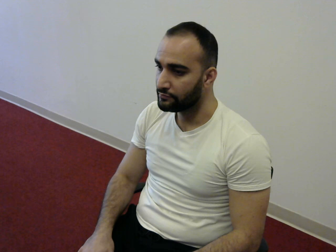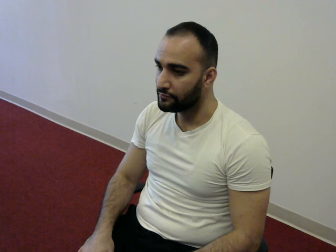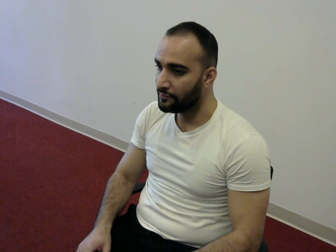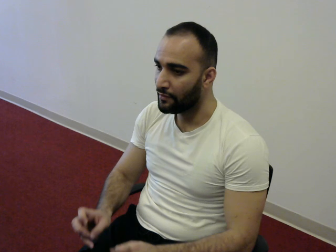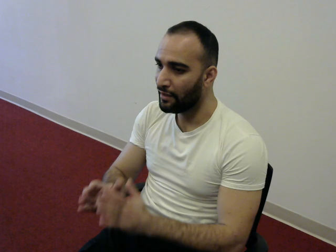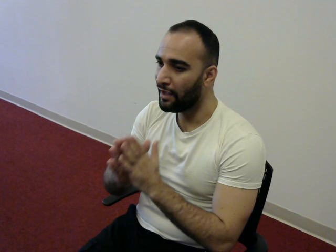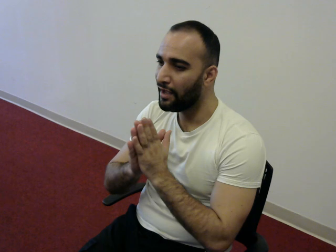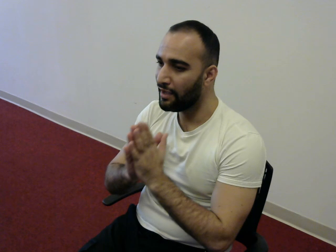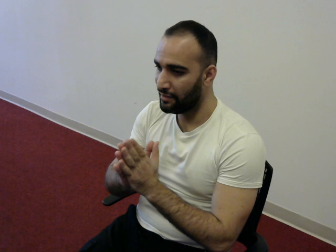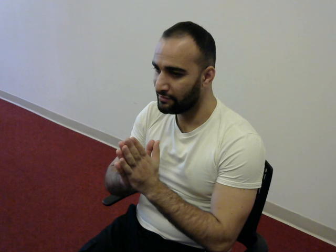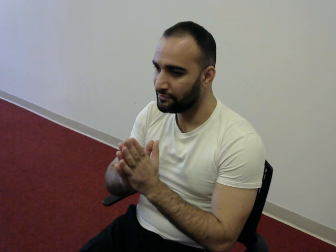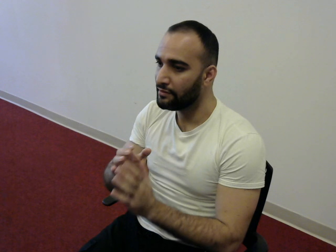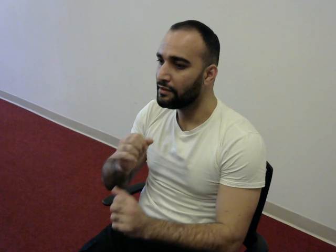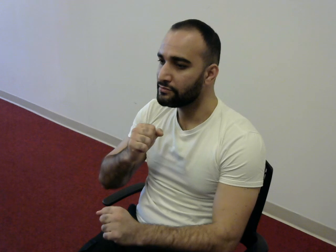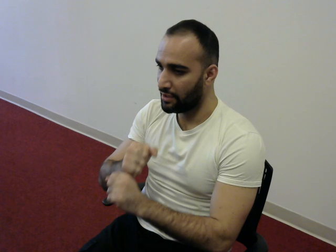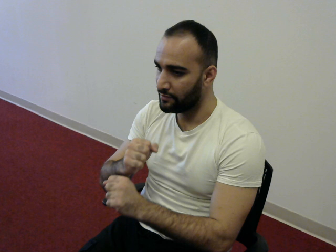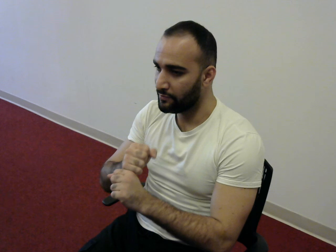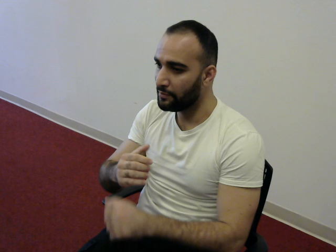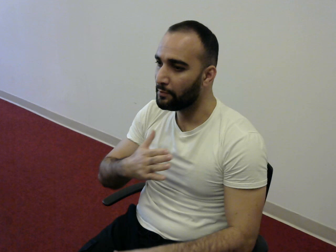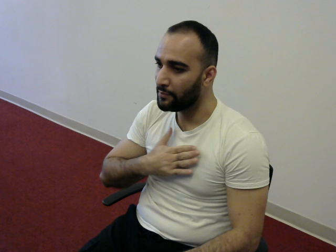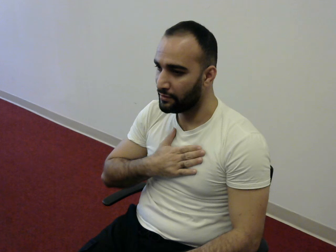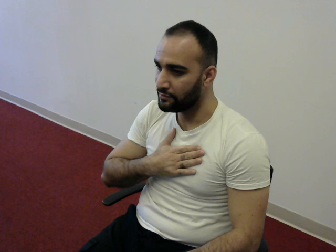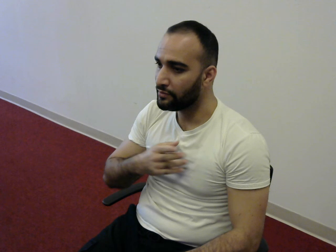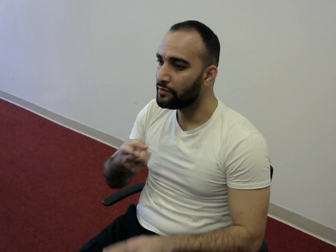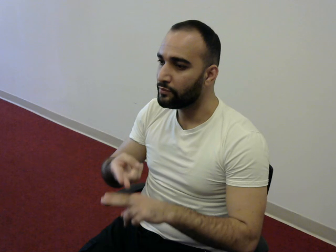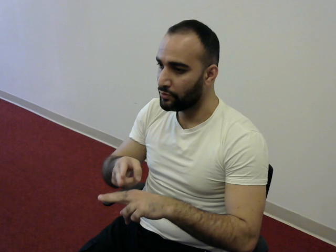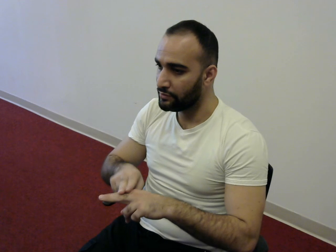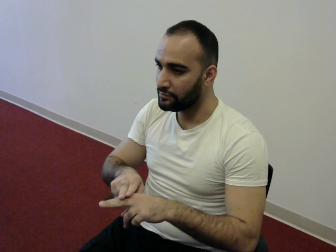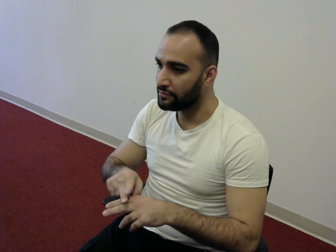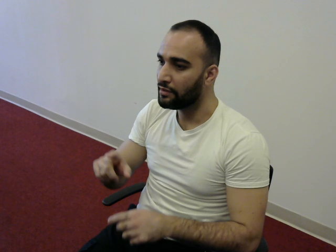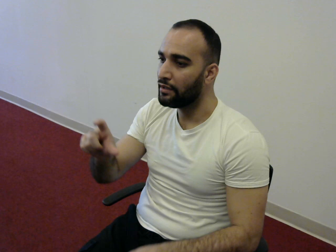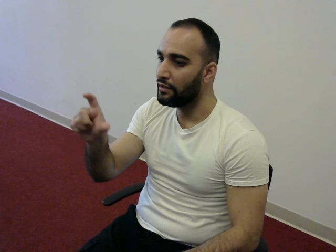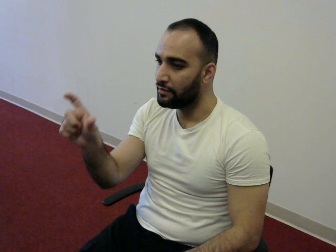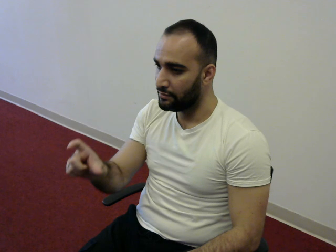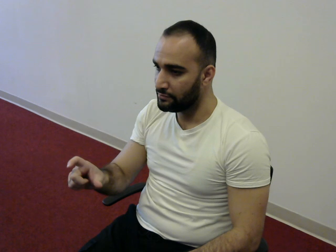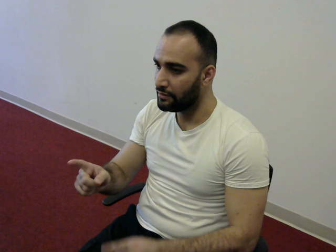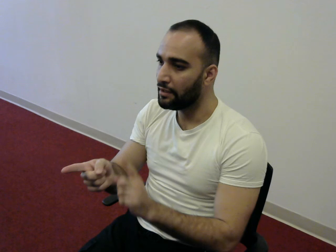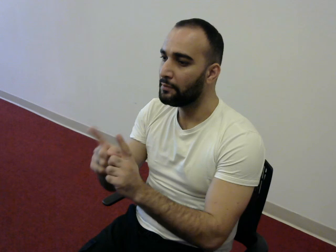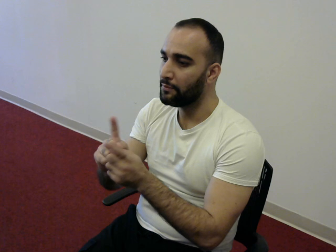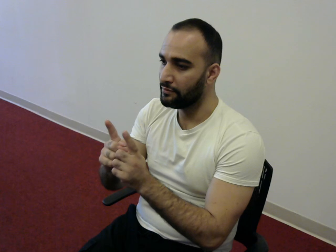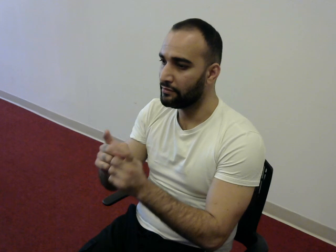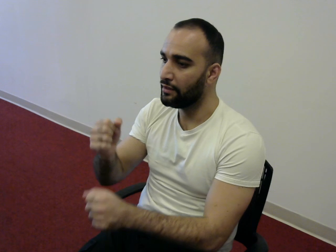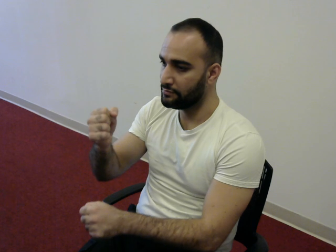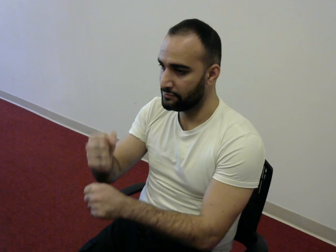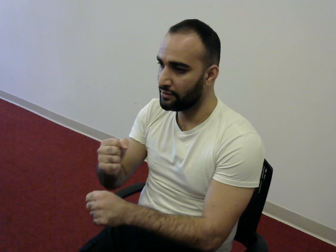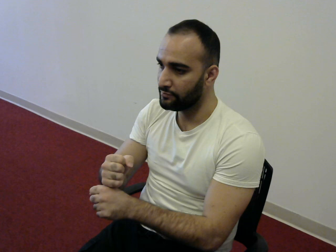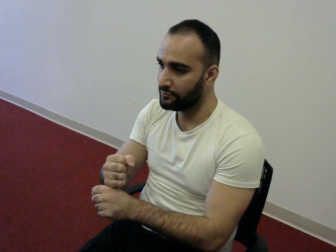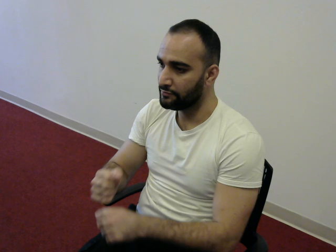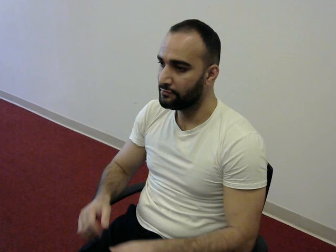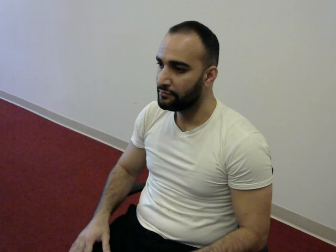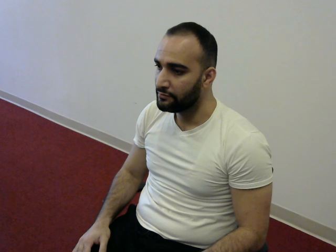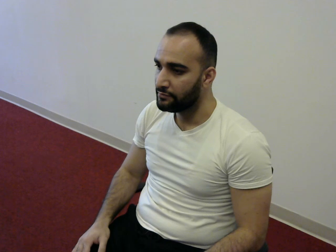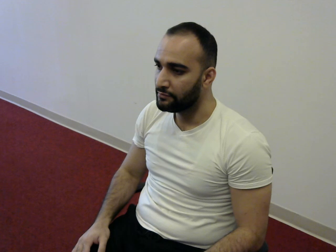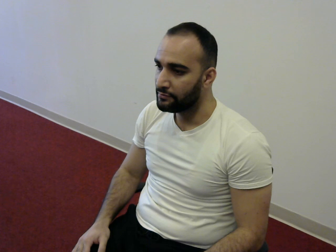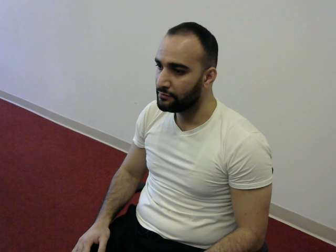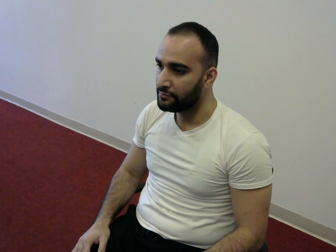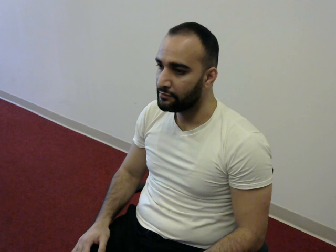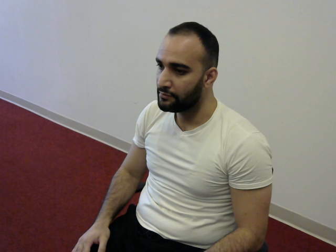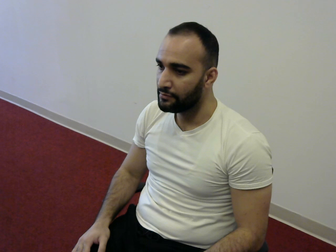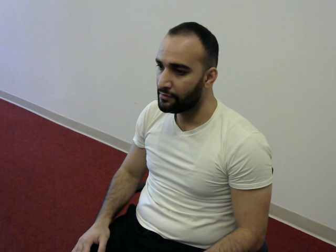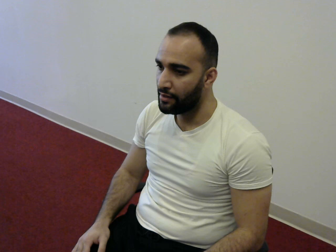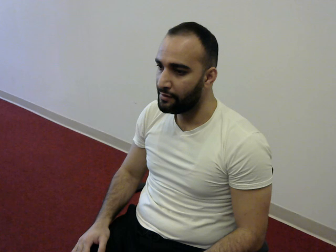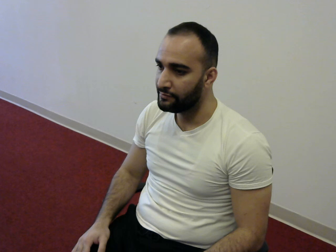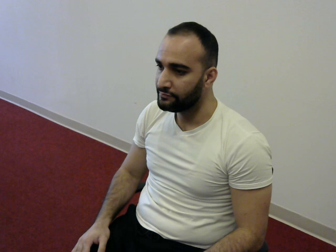Xahiş edirəm, mənə bu şeiri tərcümə edin